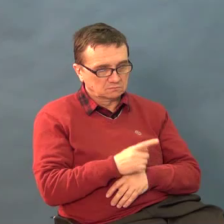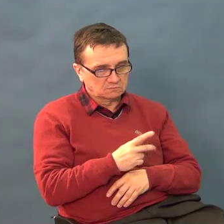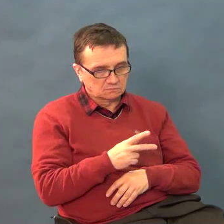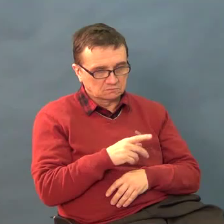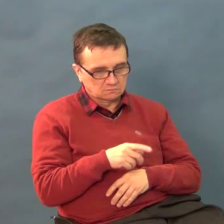Jeden, dwa.